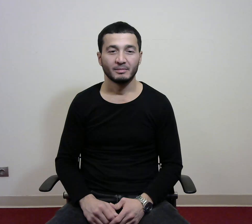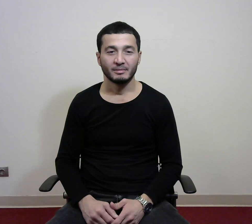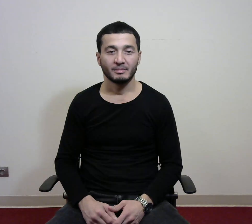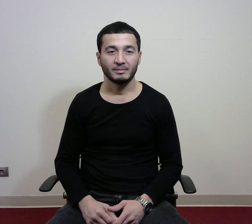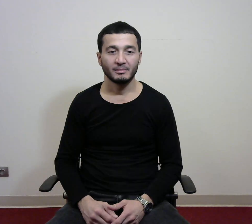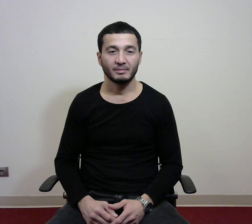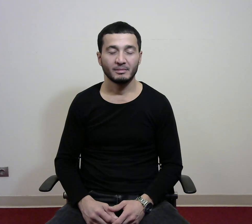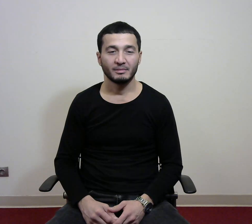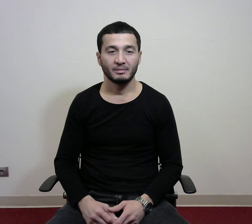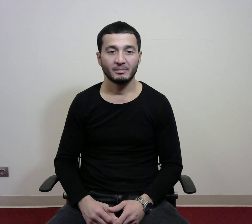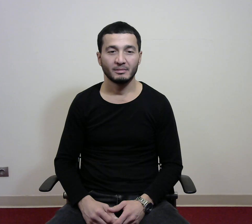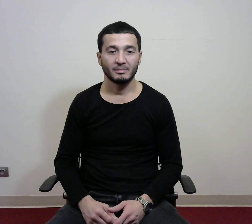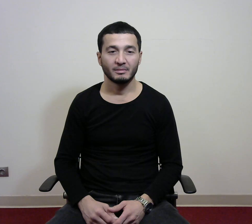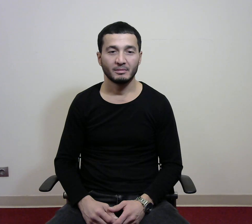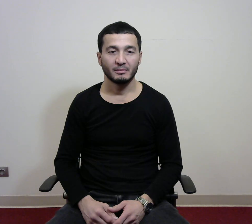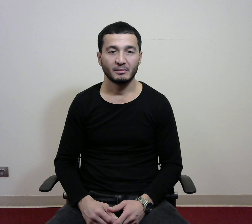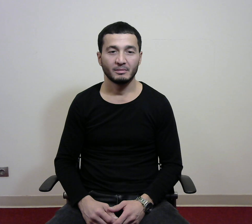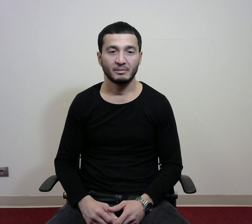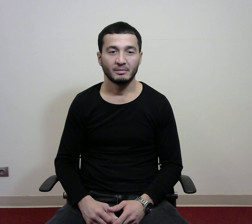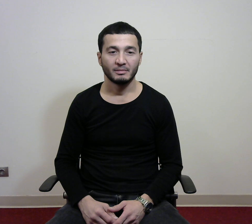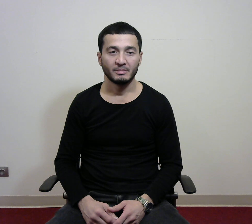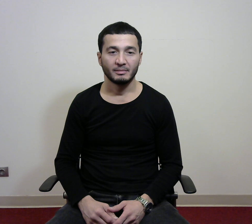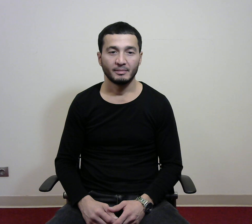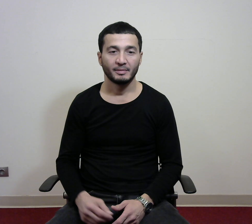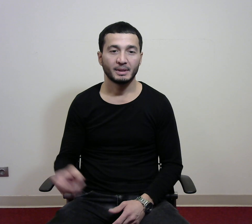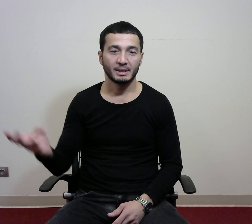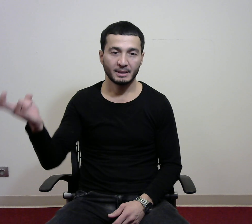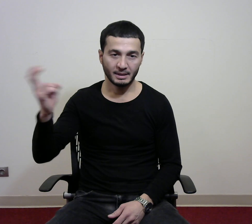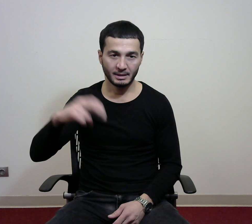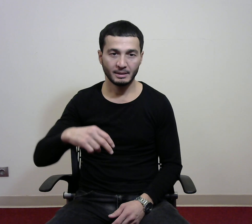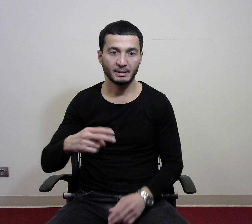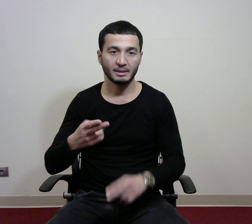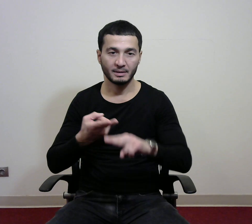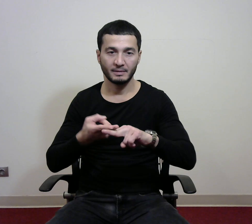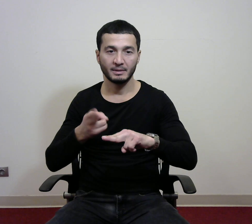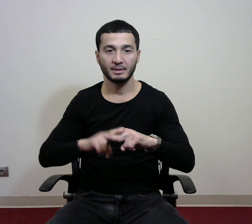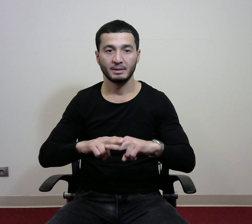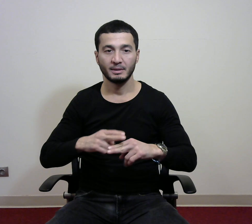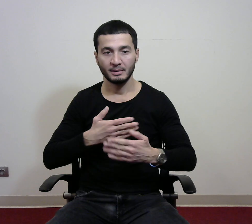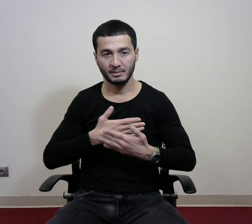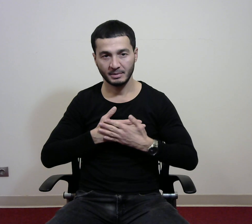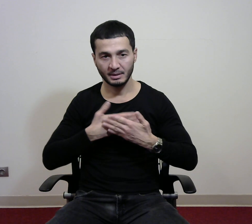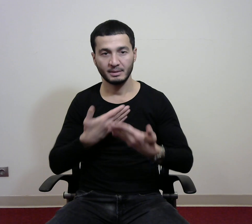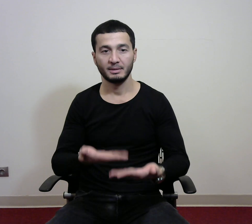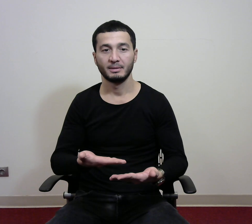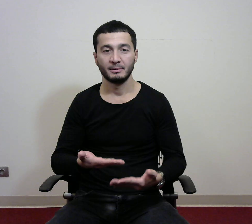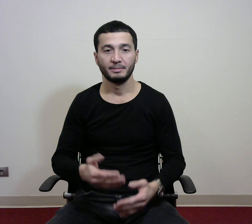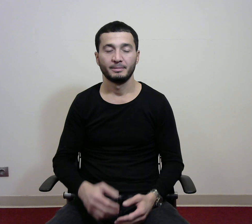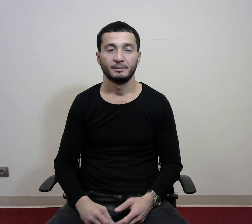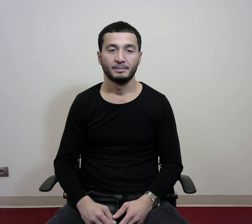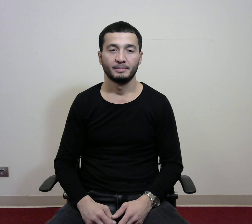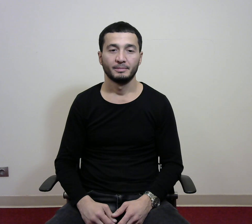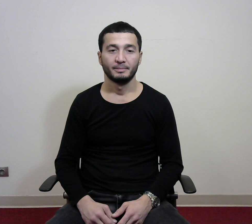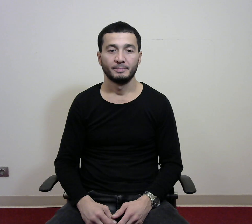Gəldiyinizə görə minnətdaram